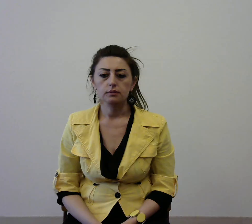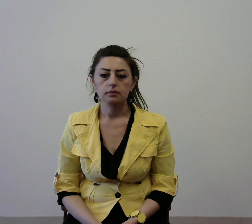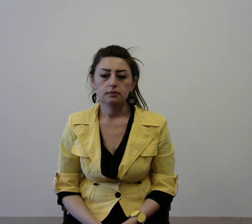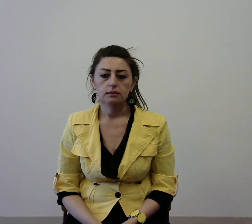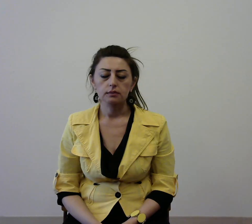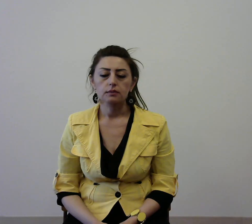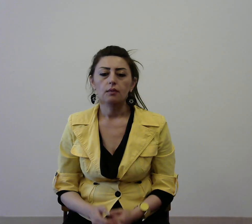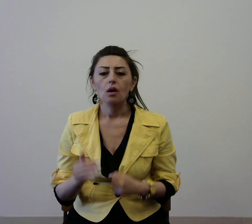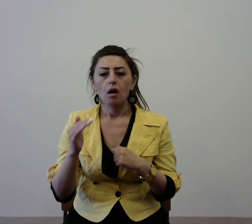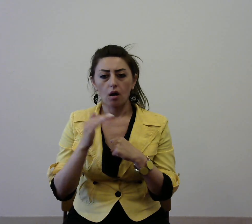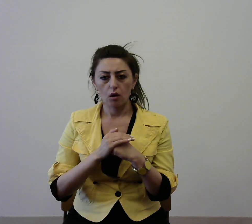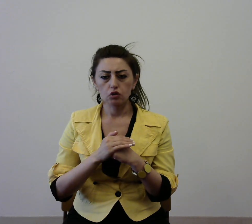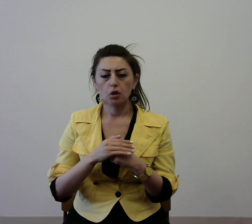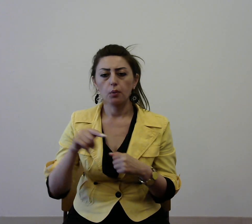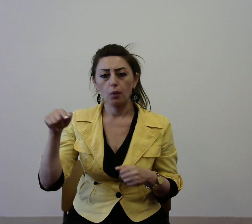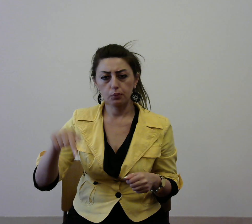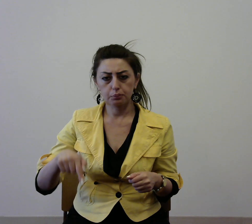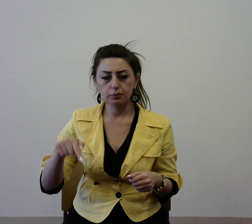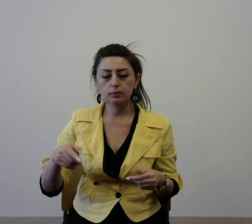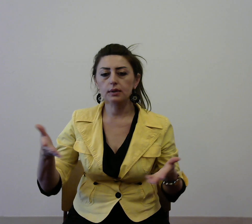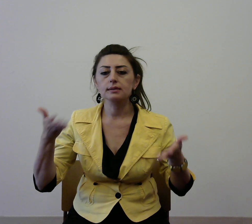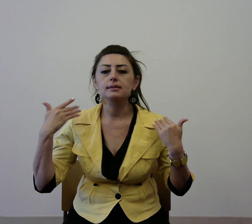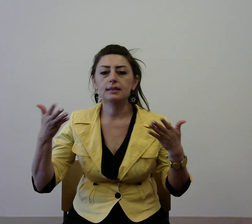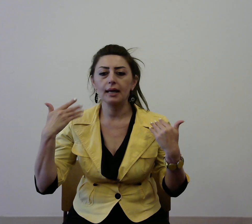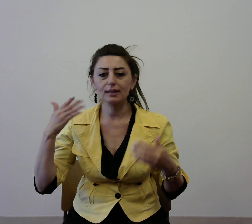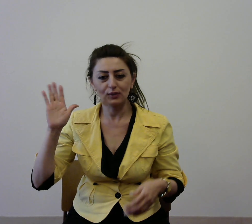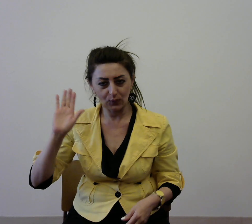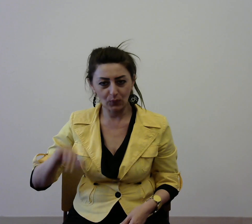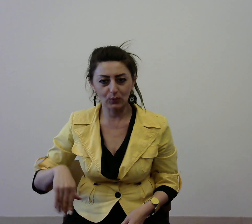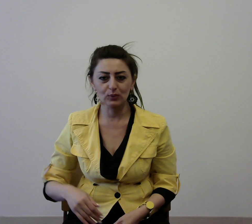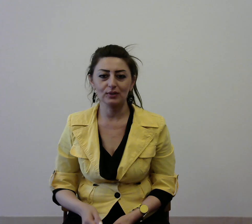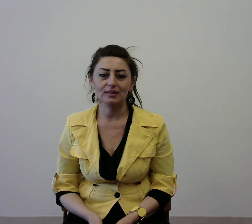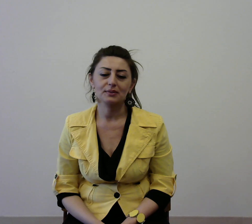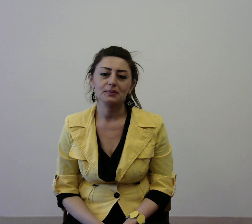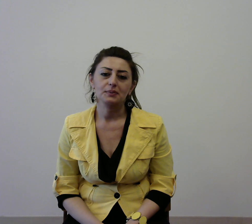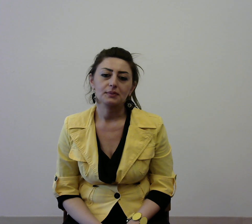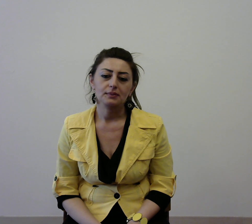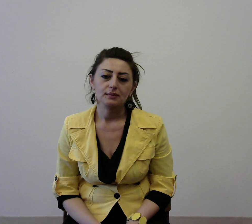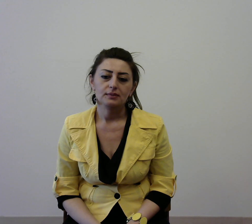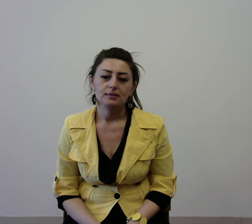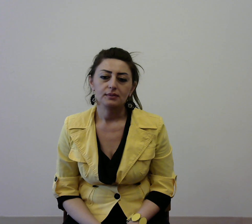Axşamlar bura sərin olur